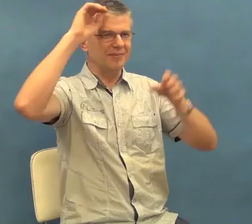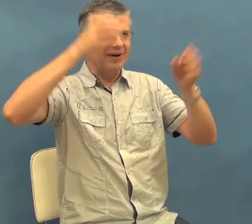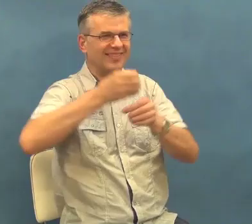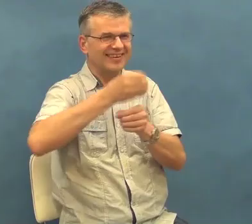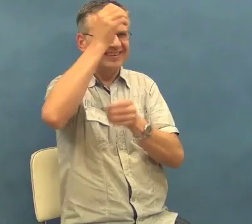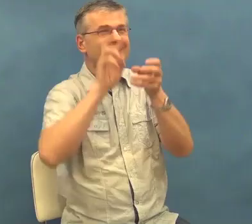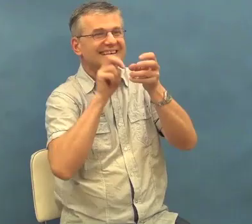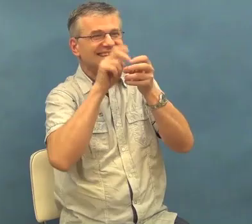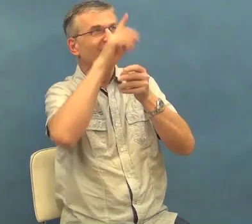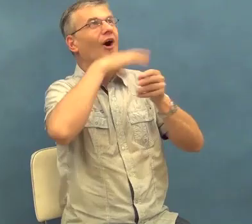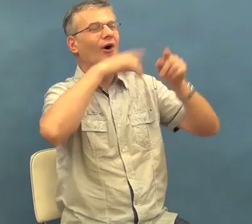Wchodzi rynną aż do kwadratowego okna